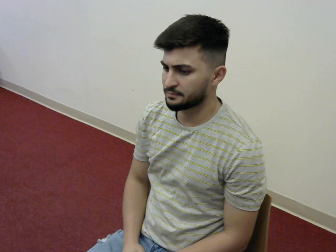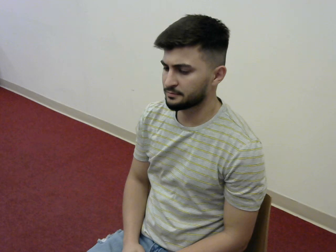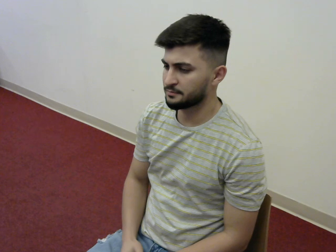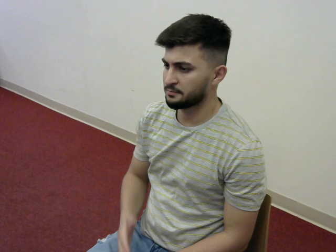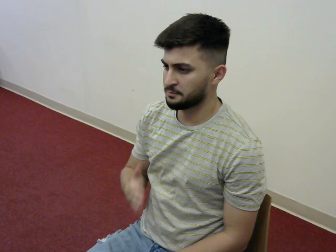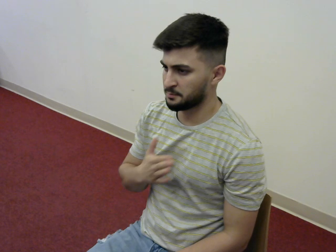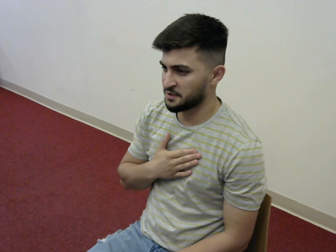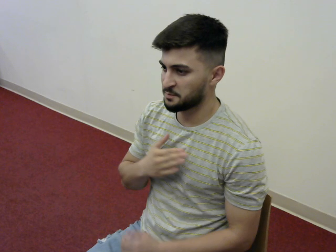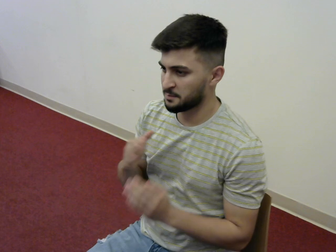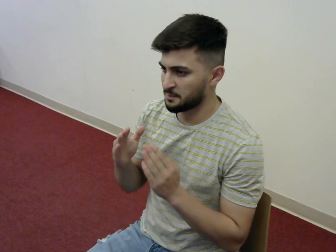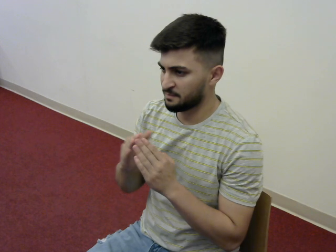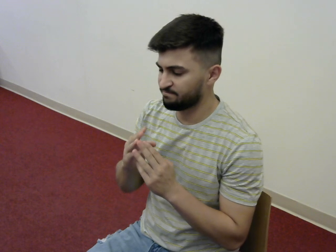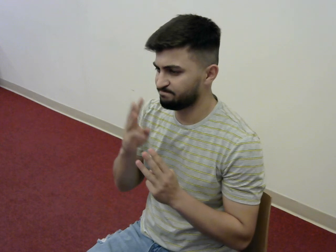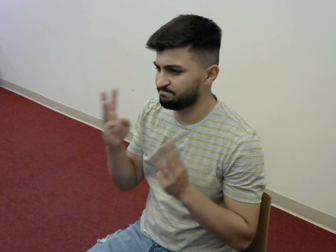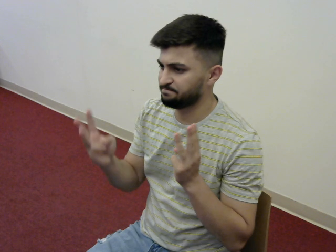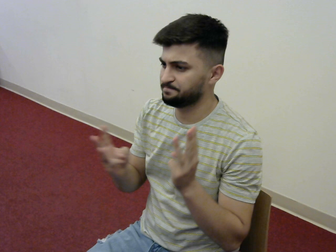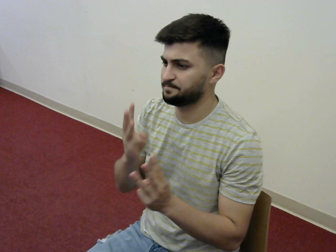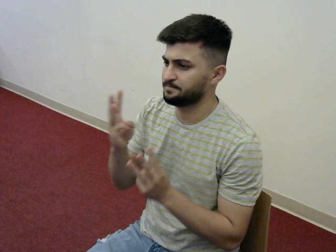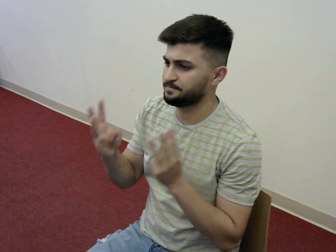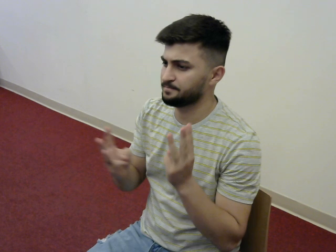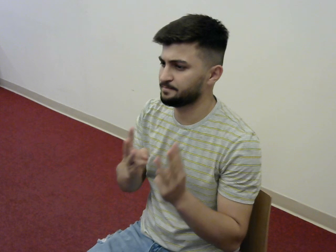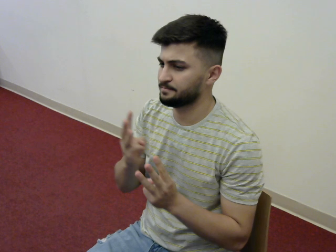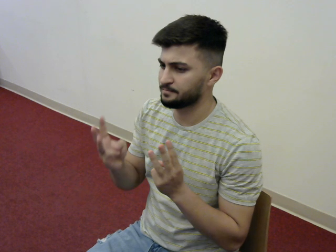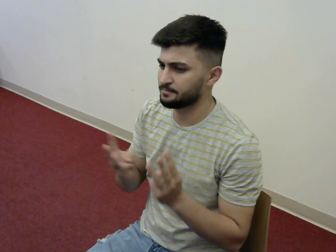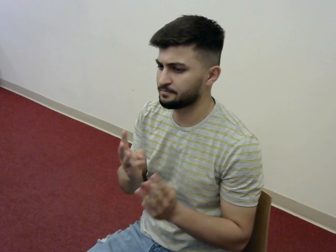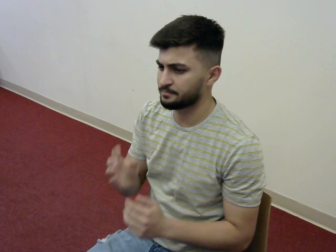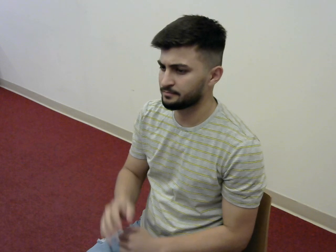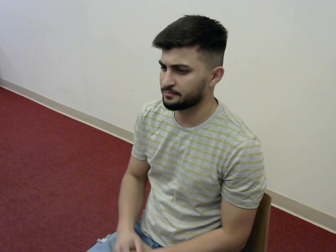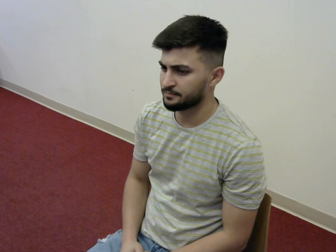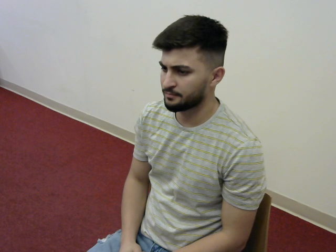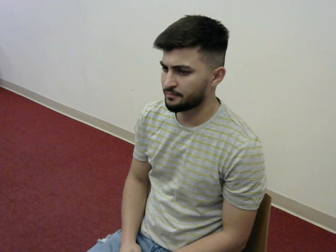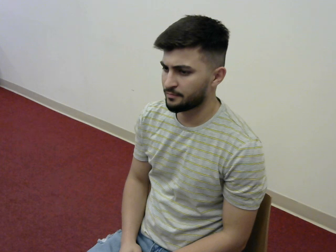Bizim evizim yanır